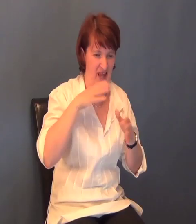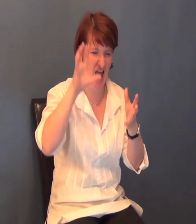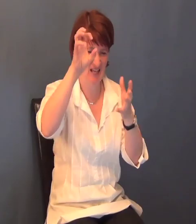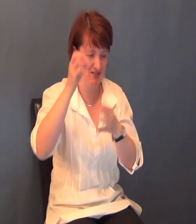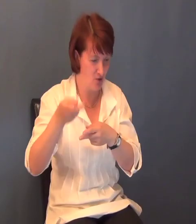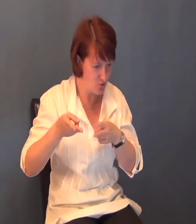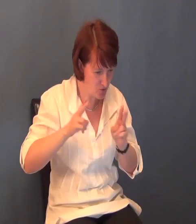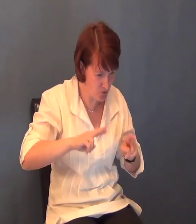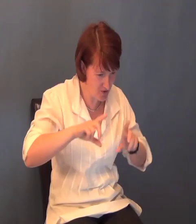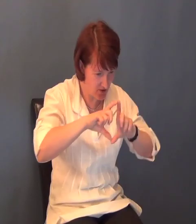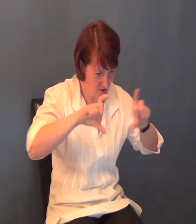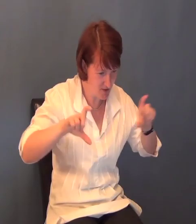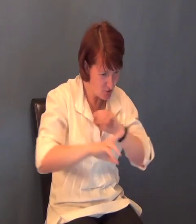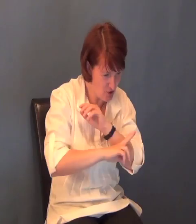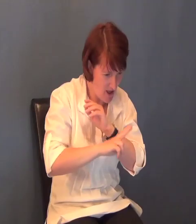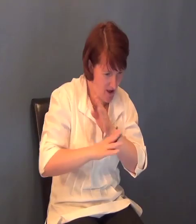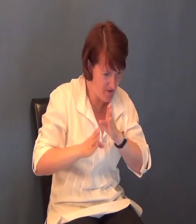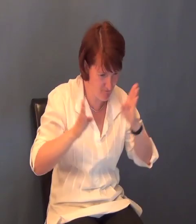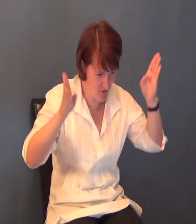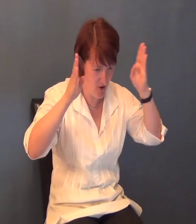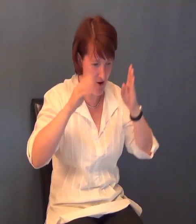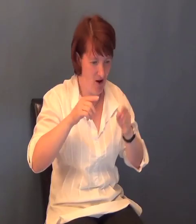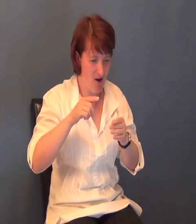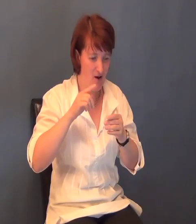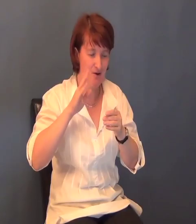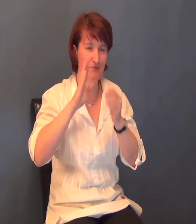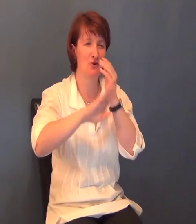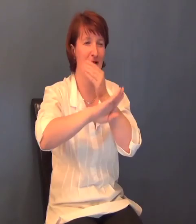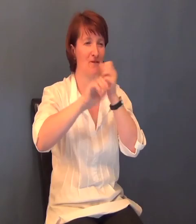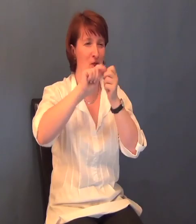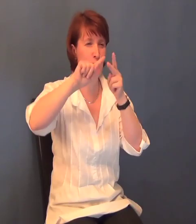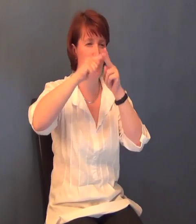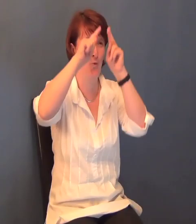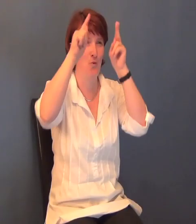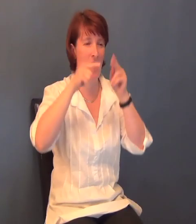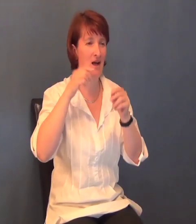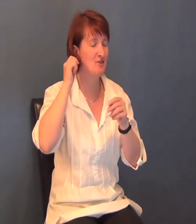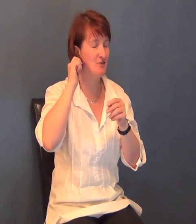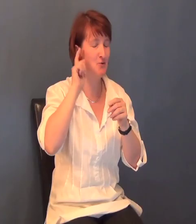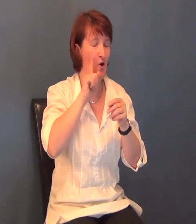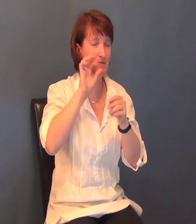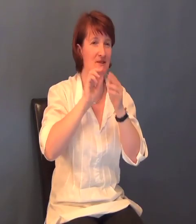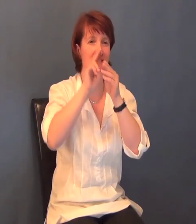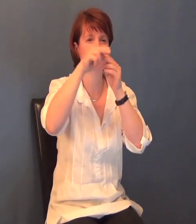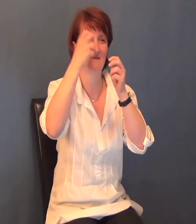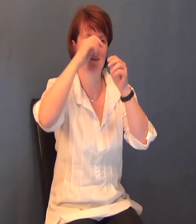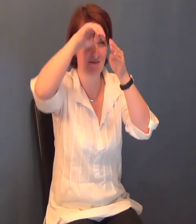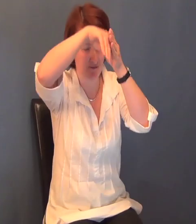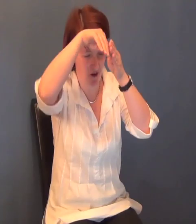Następny obrazek to drzewo z dziuplą, do której wchodzi z ciekawością chłopiec.